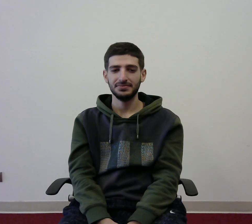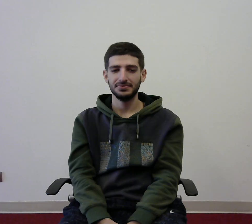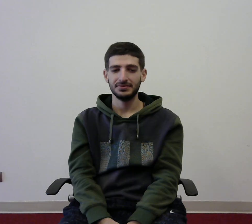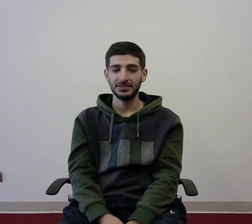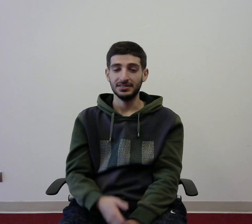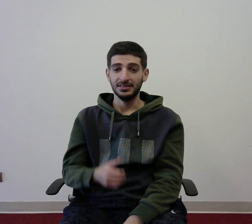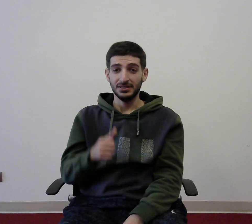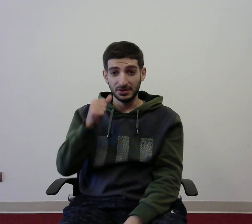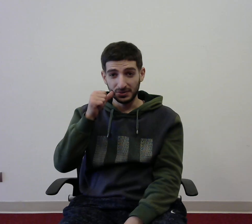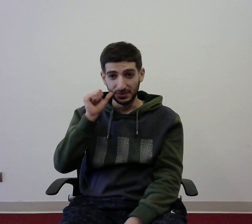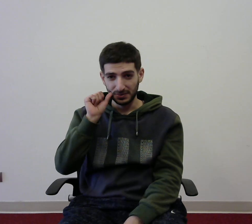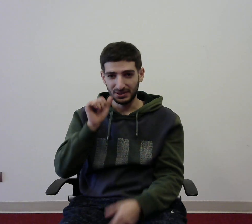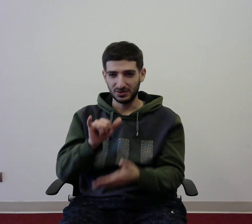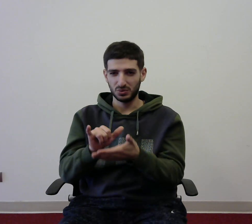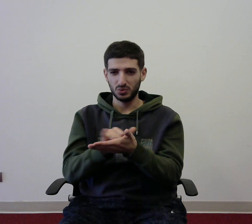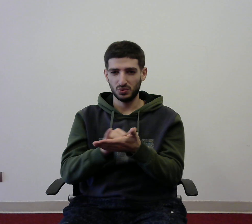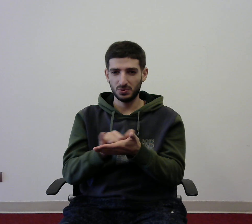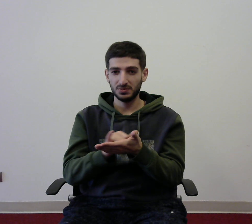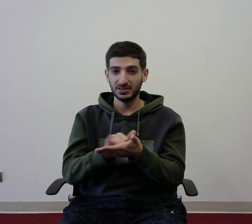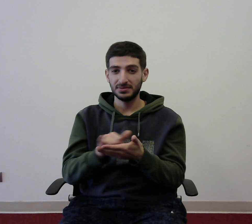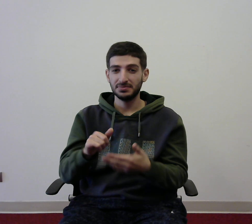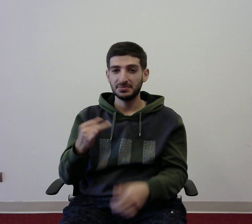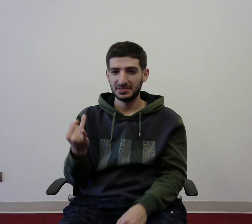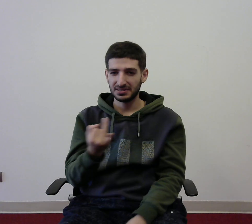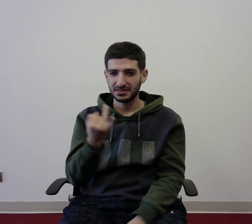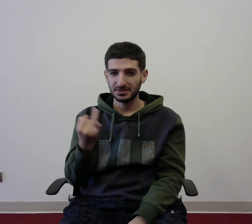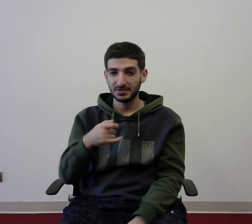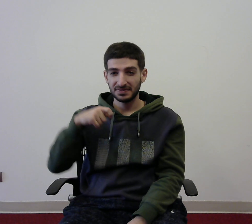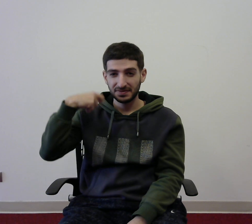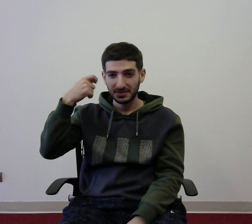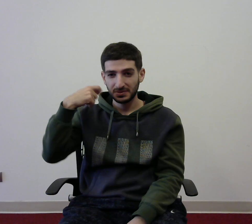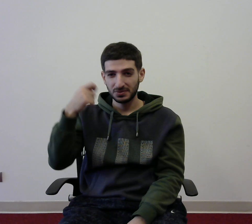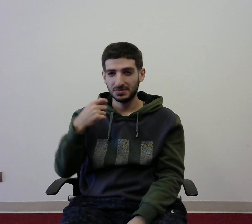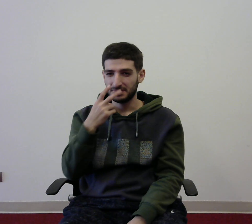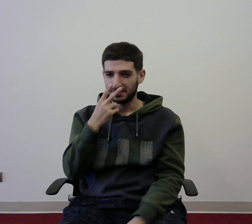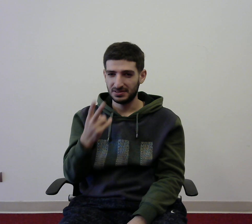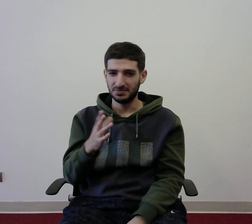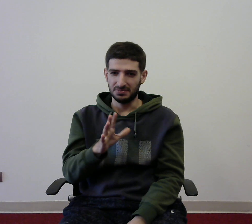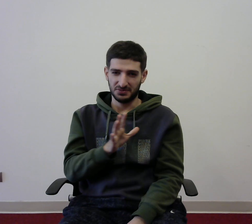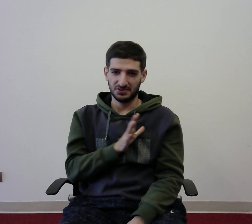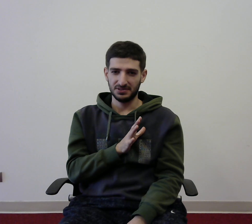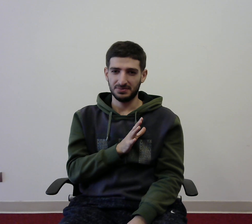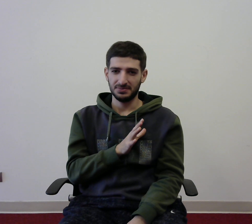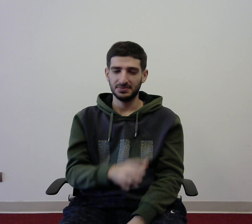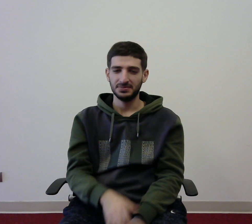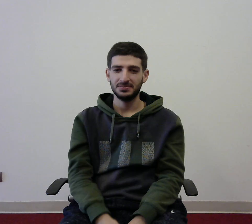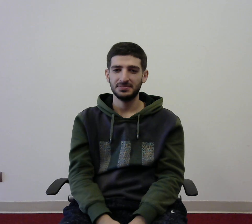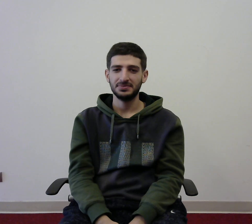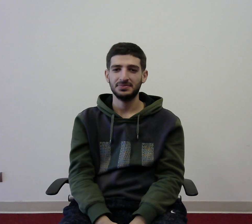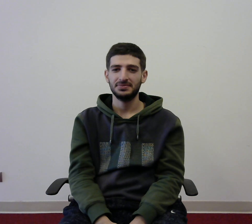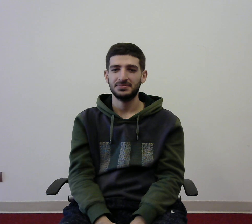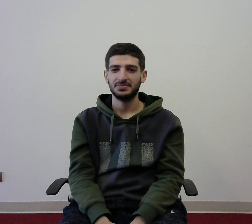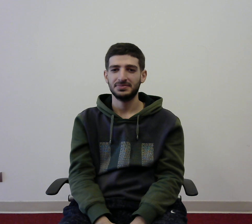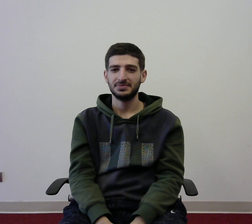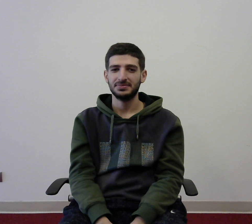Dünən YouTube da maraqlı videoya baxmışam